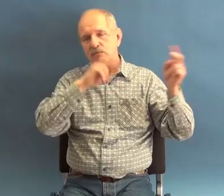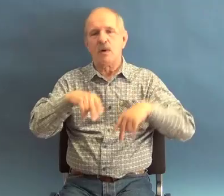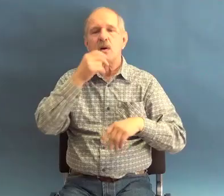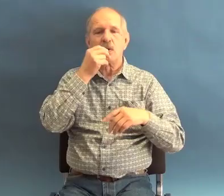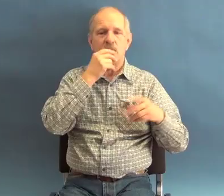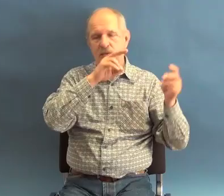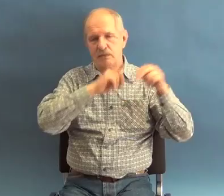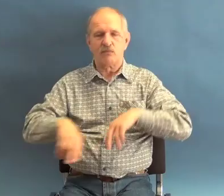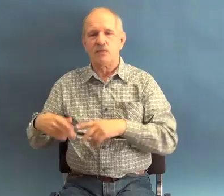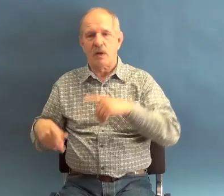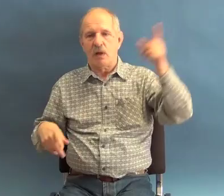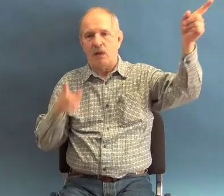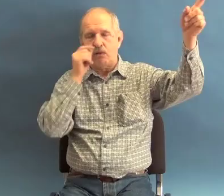Wszyscy schodzą na dół, a jedna osoba śpi nadal.